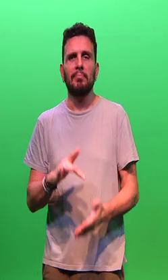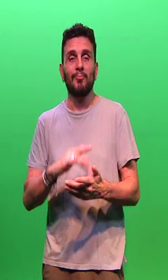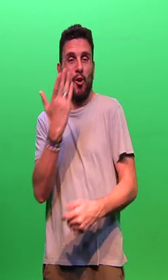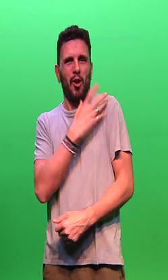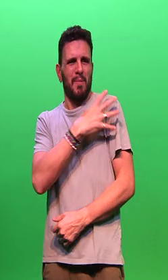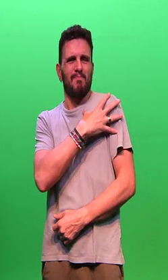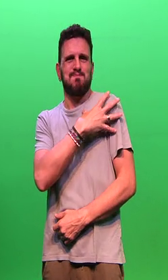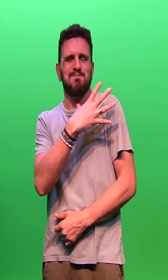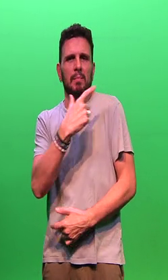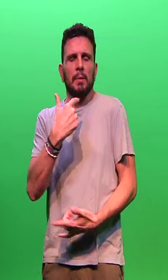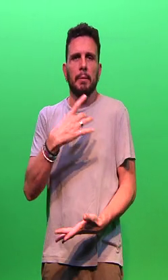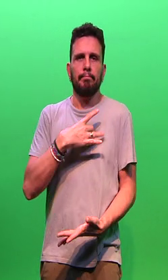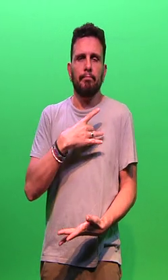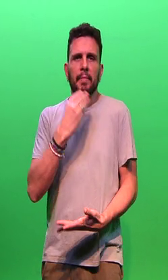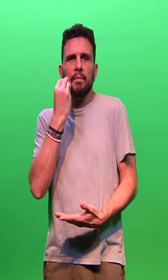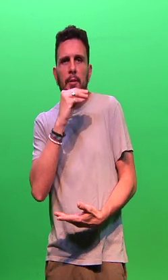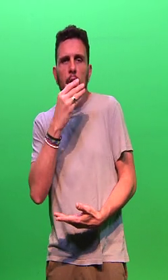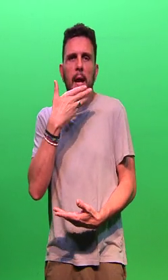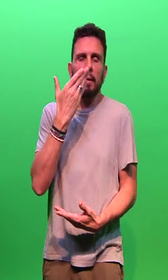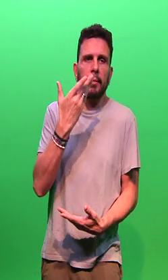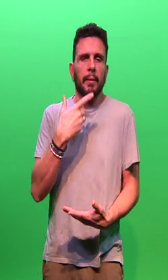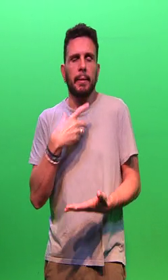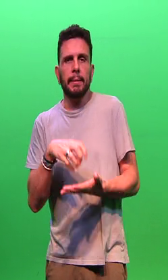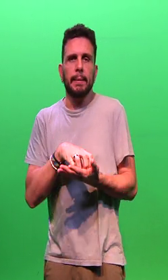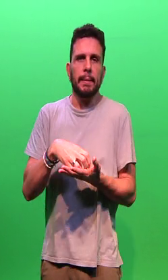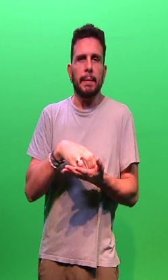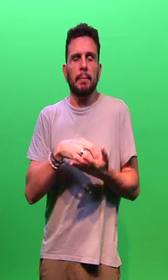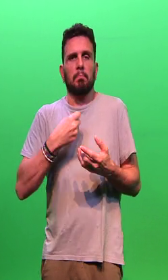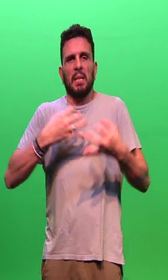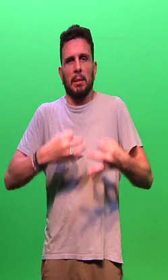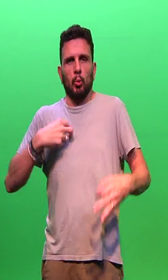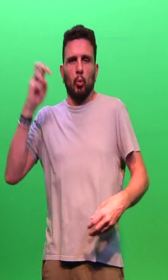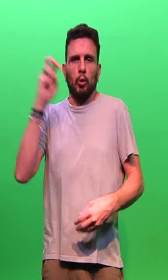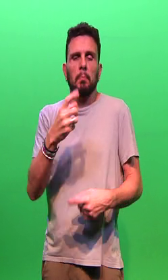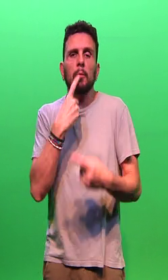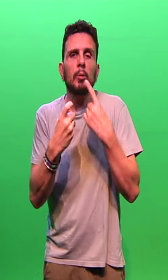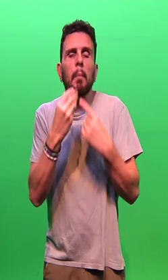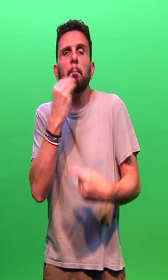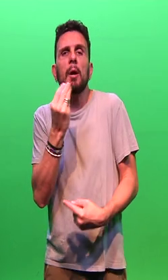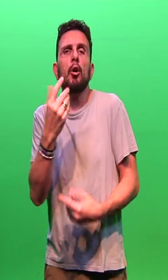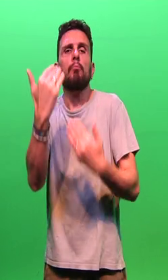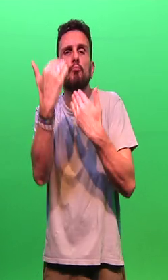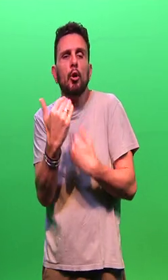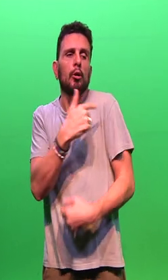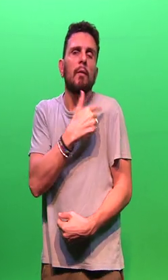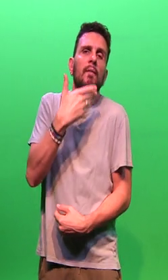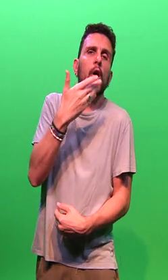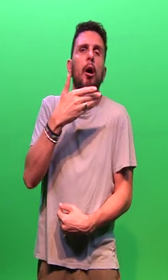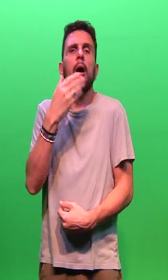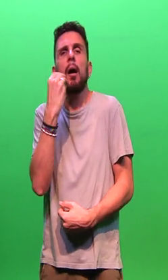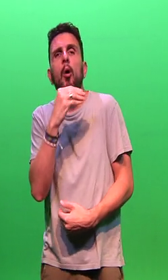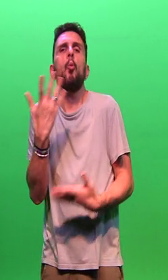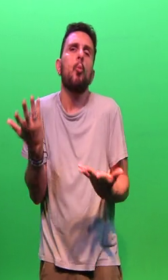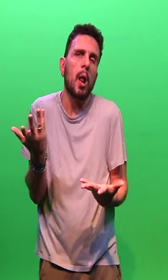Vaig rebre un cop a l'espatlla i se'm va inflar, no sabia si posar-hi fred o calor, com que tenia dubtes he vingut per preguntar què és millor, aplicar fred o calor?